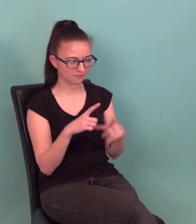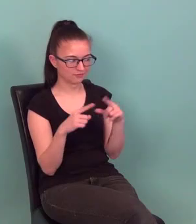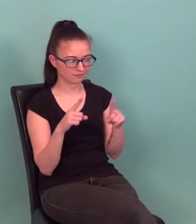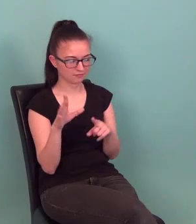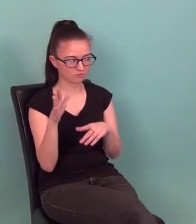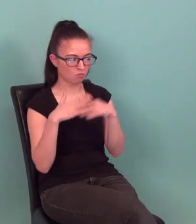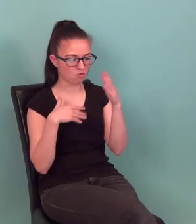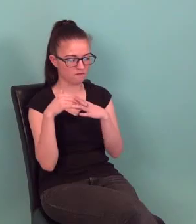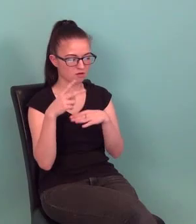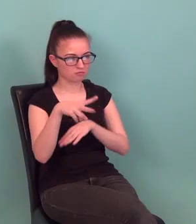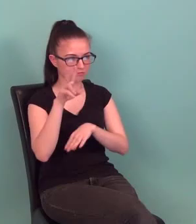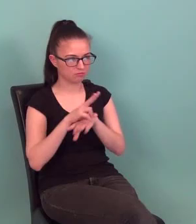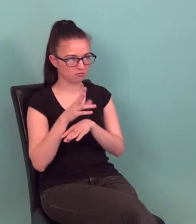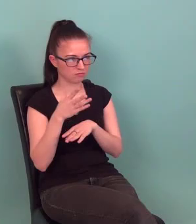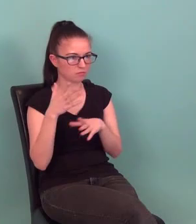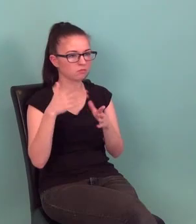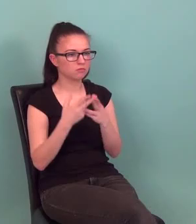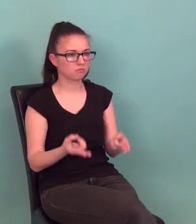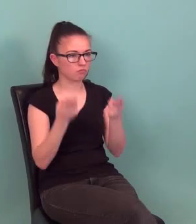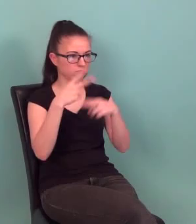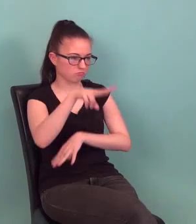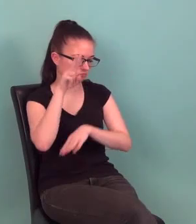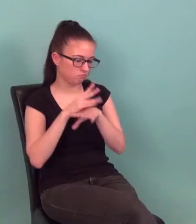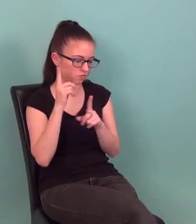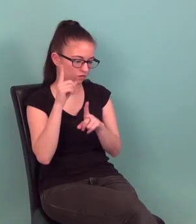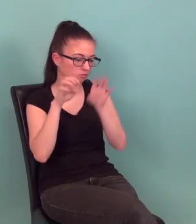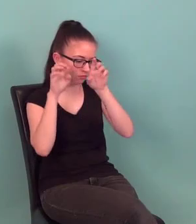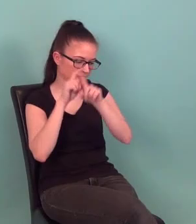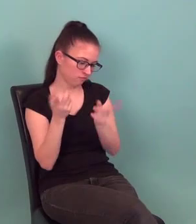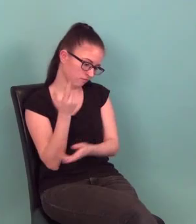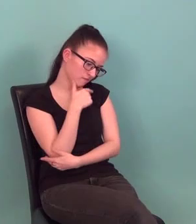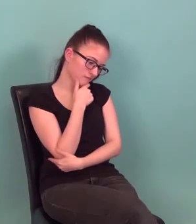Trójkątny znak jest na budowie, można spaść z wózka widłowego albo z drabiny.